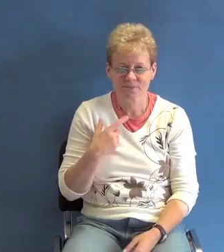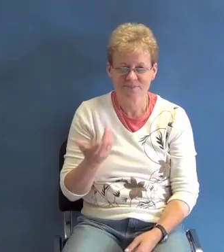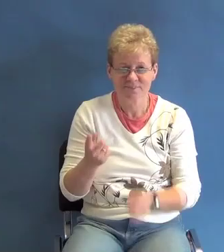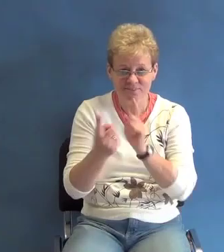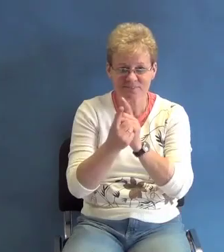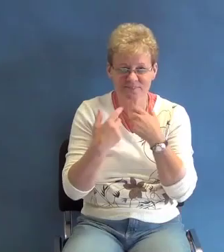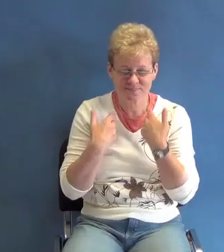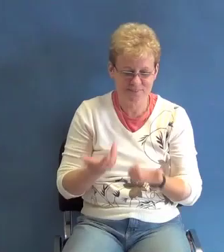Chcę się spotkać.